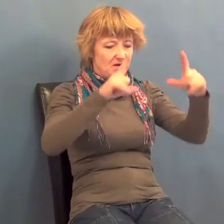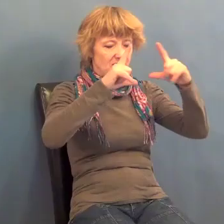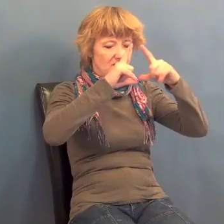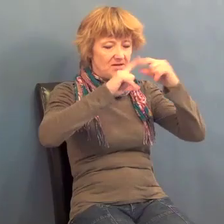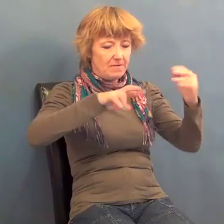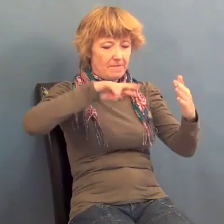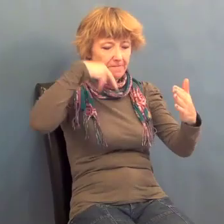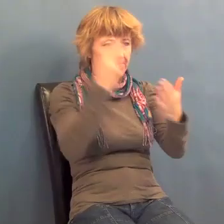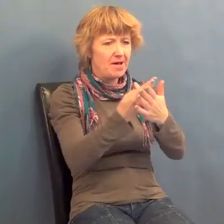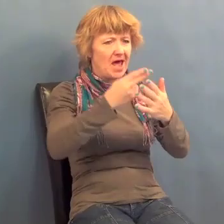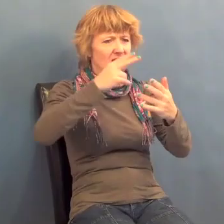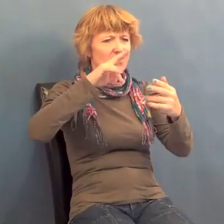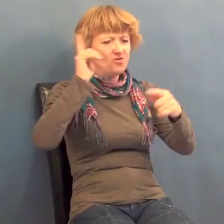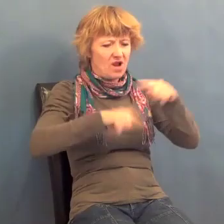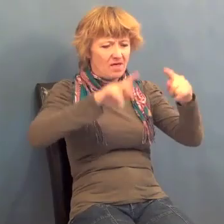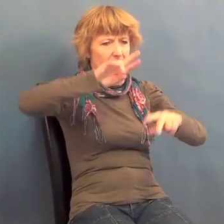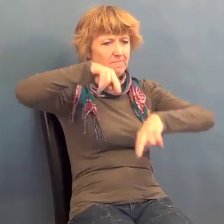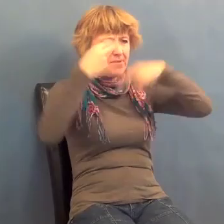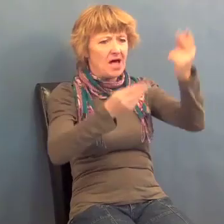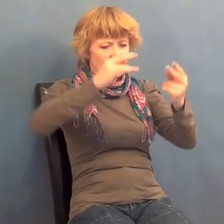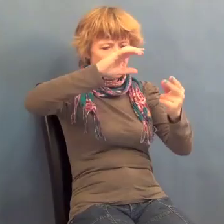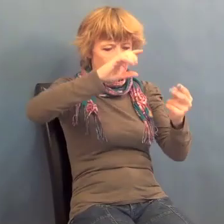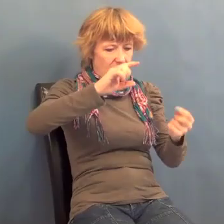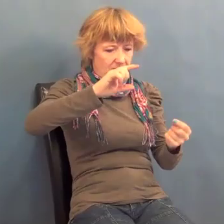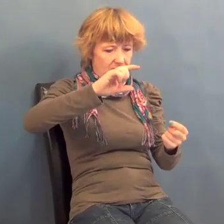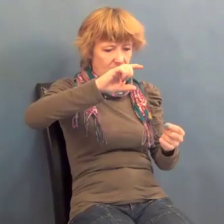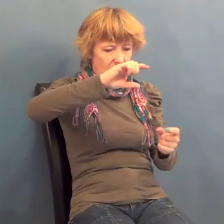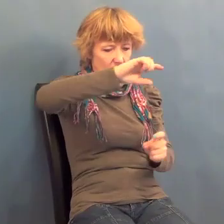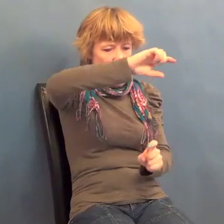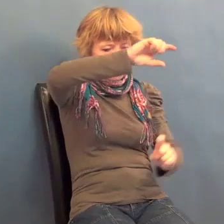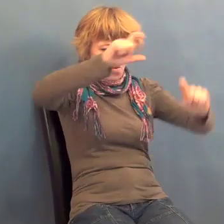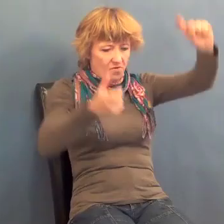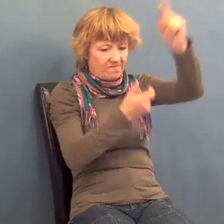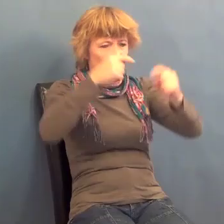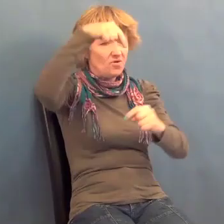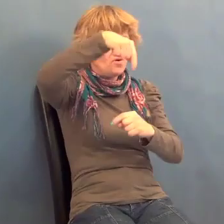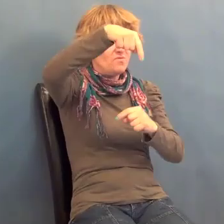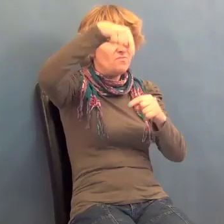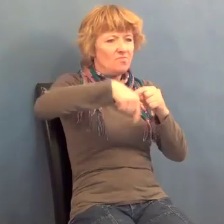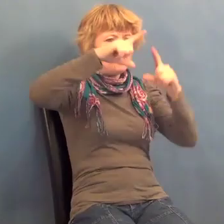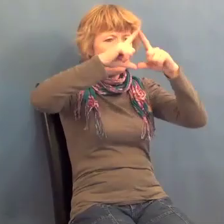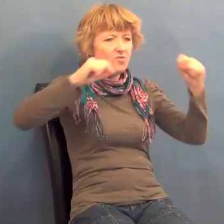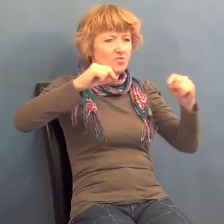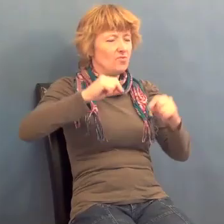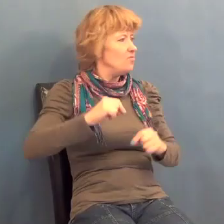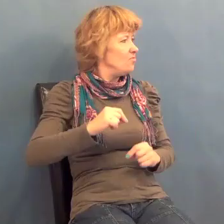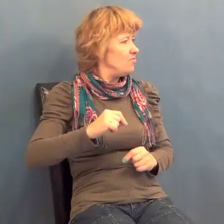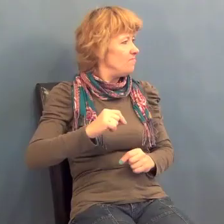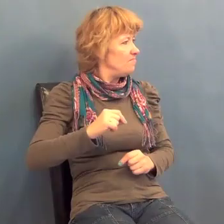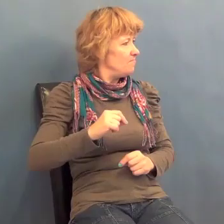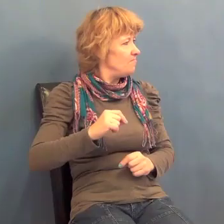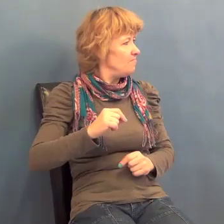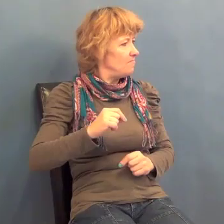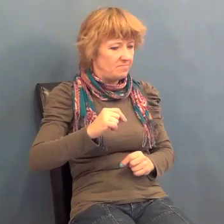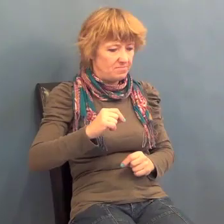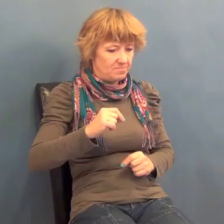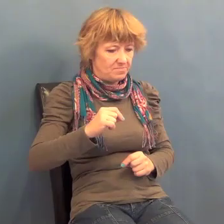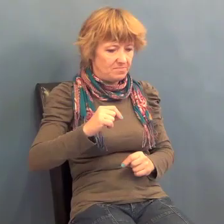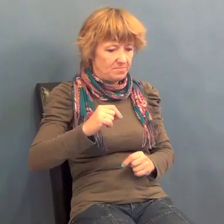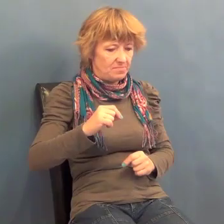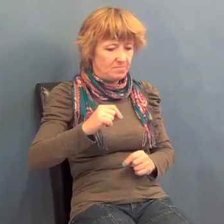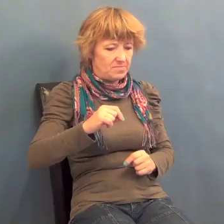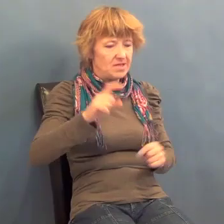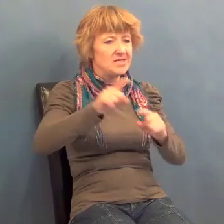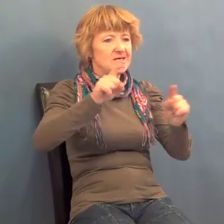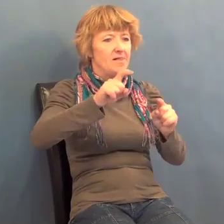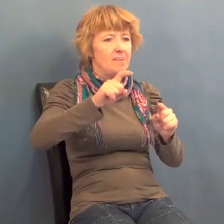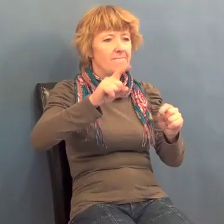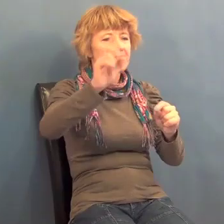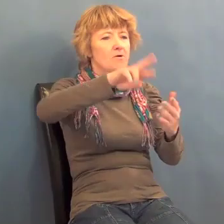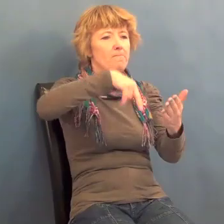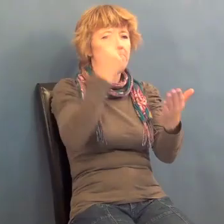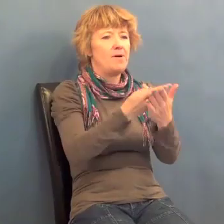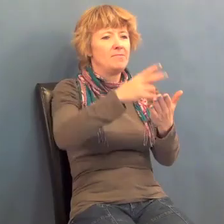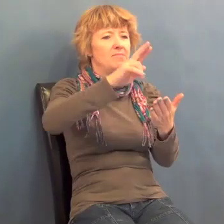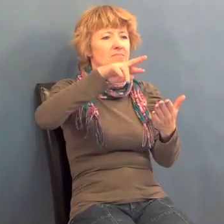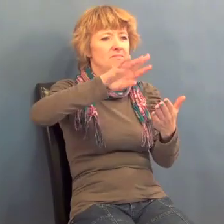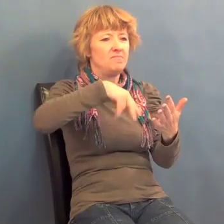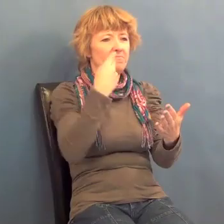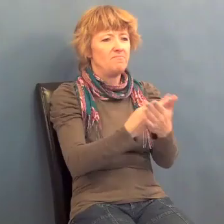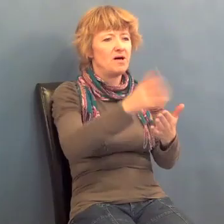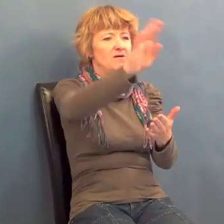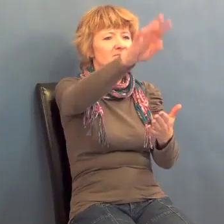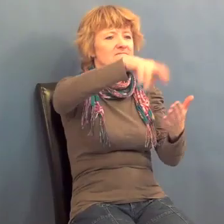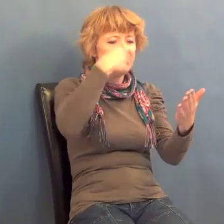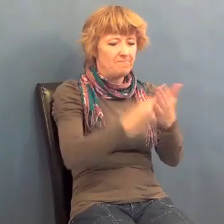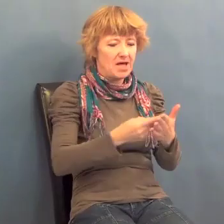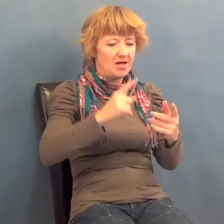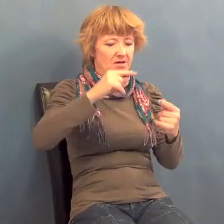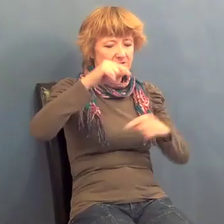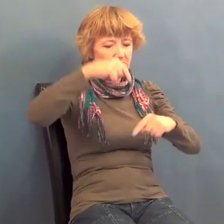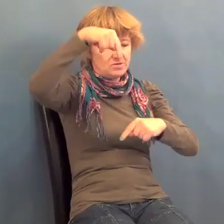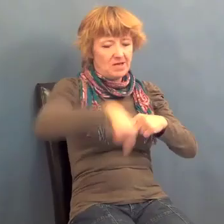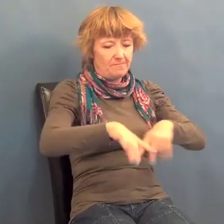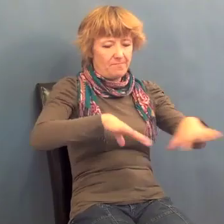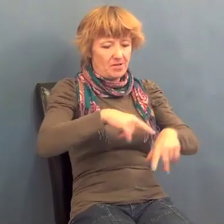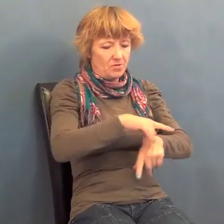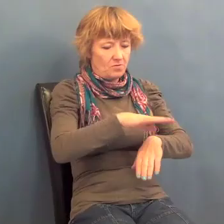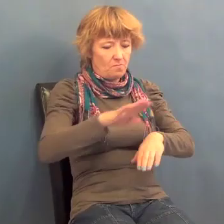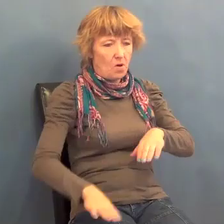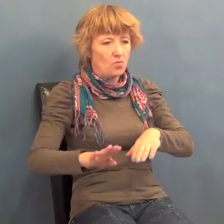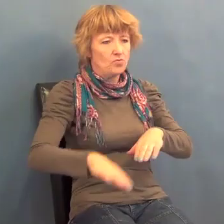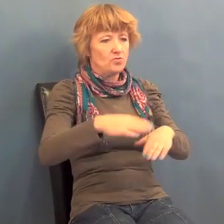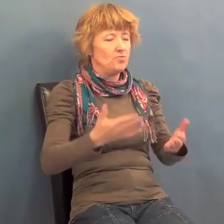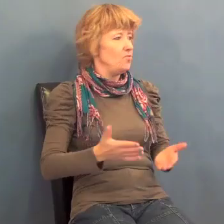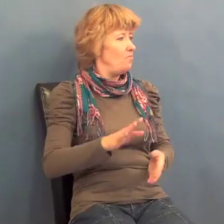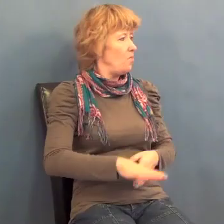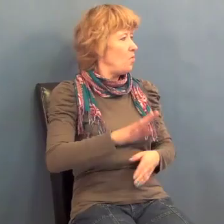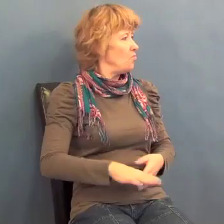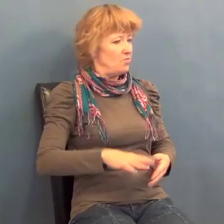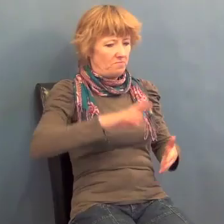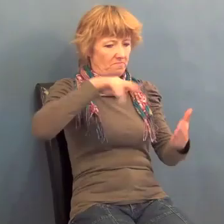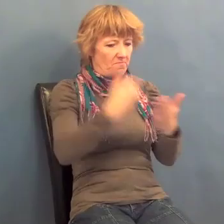Trójkąt oznacza, że ktoś źle upada, upada do góry nogami. W trójkącie jest strzałka w dół, czyli ten ktoś spada na podłogę.